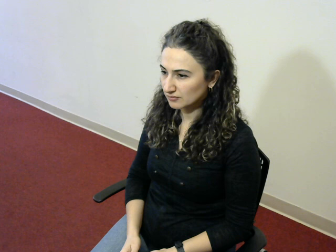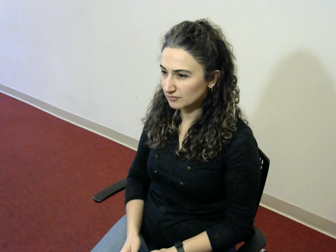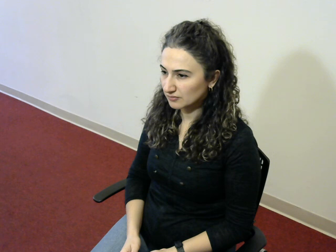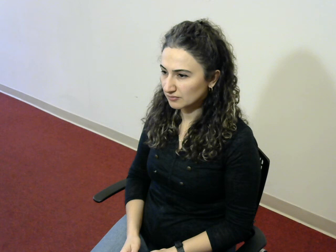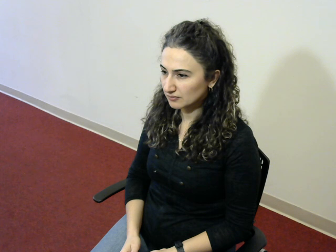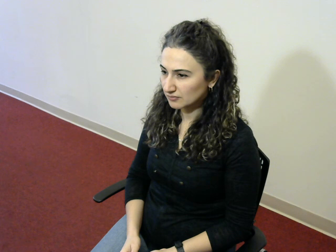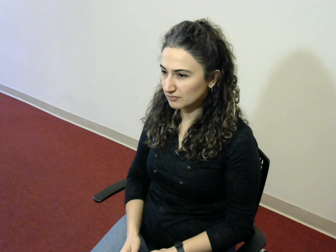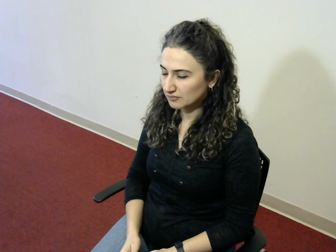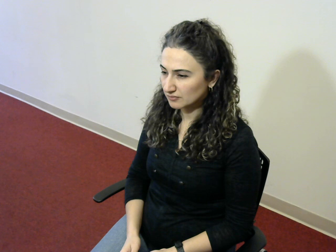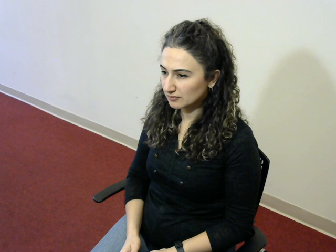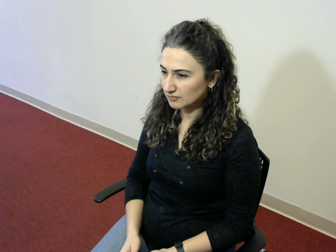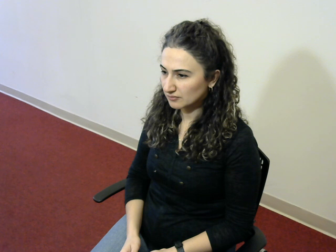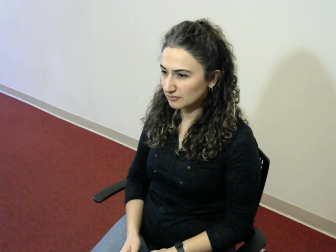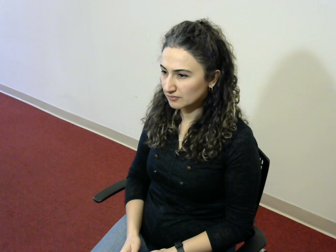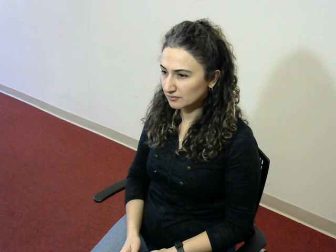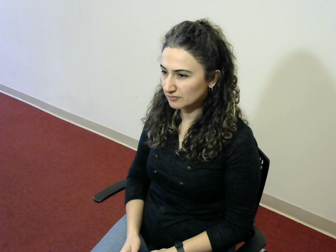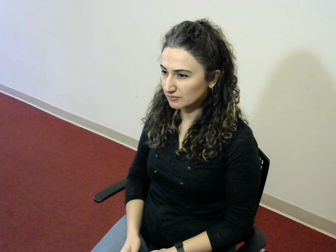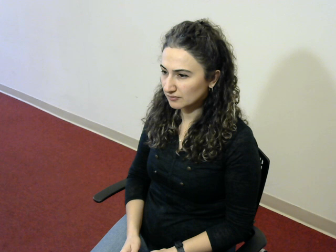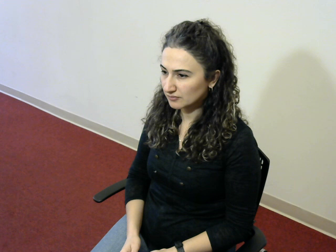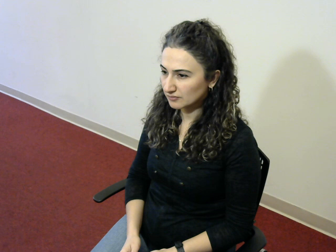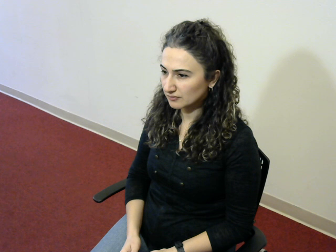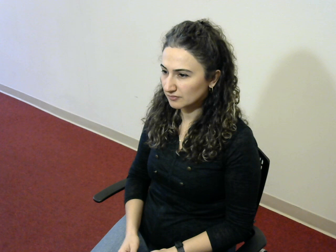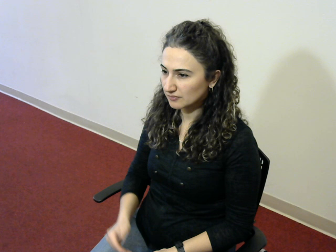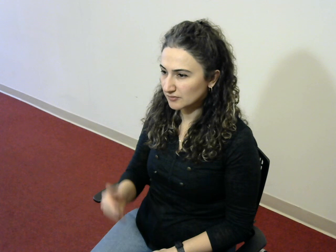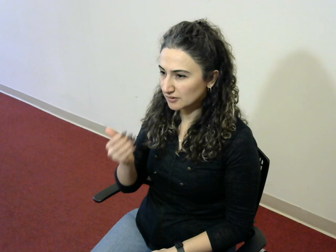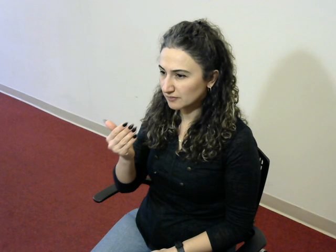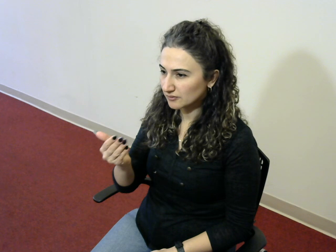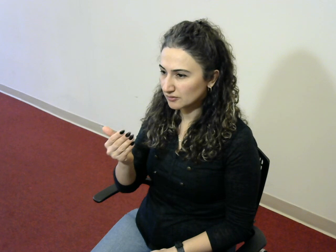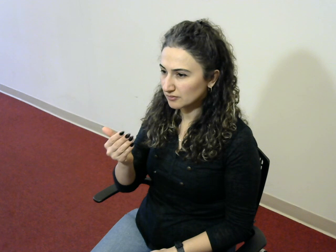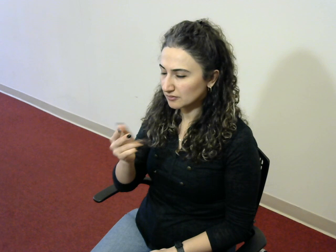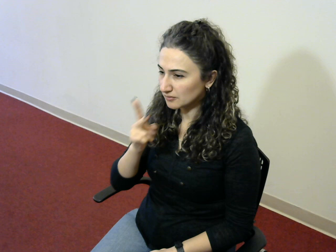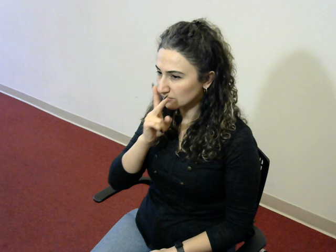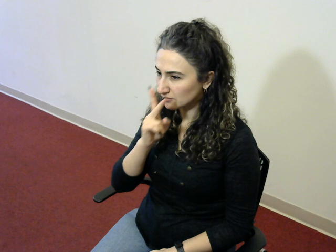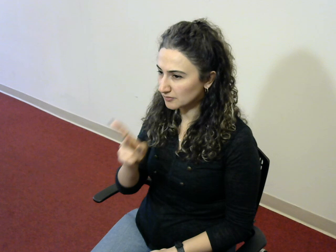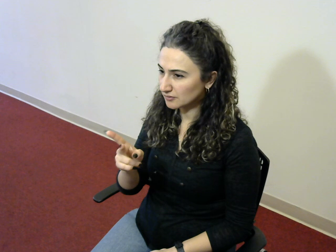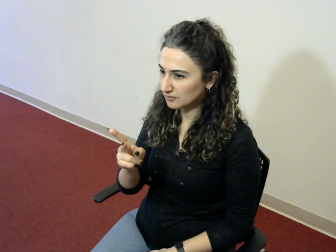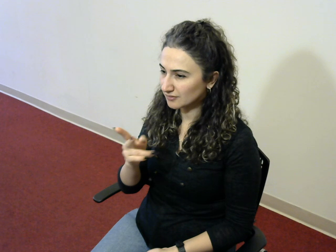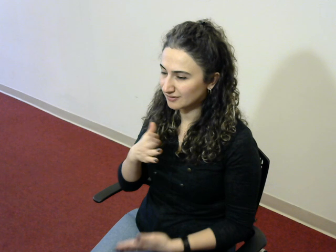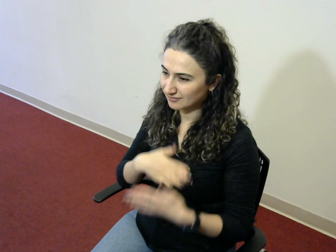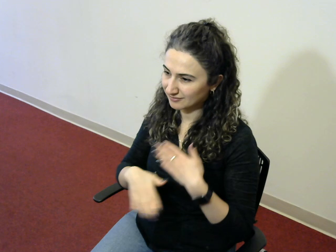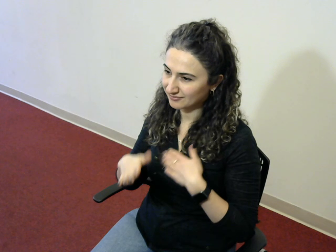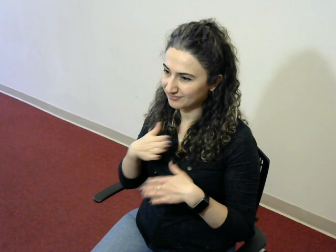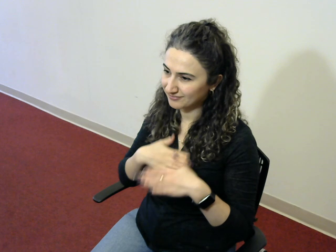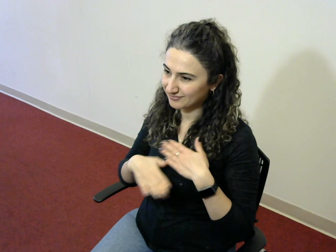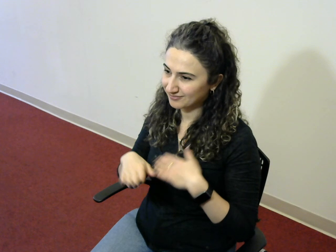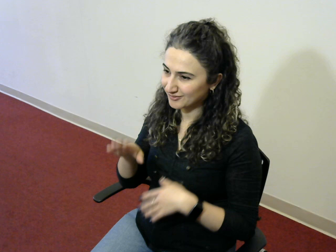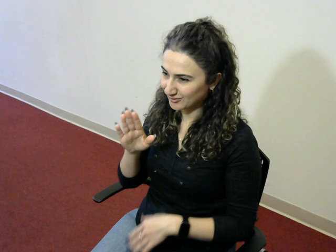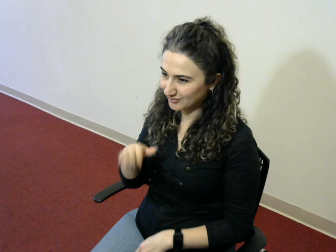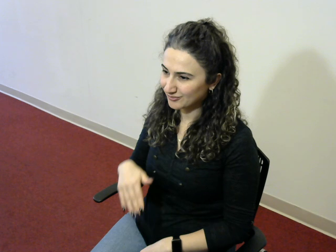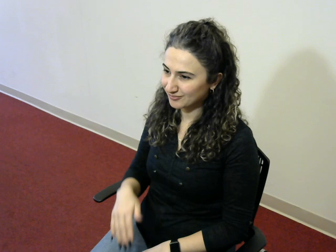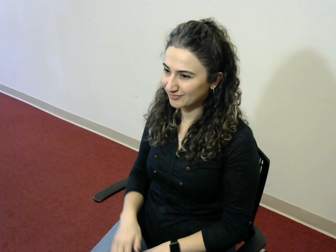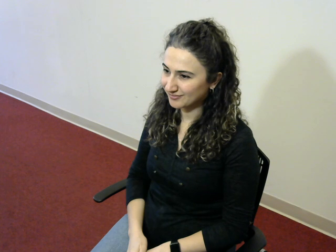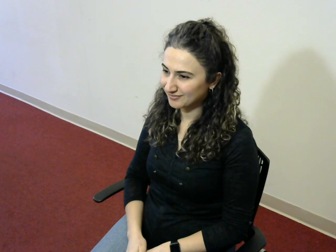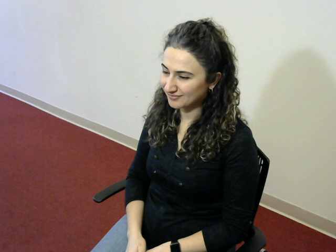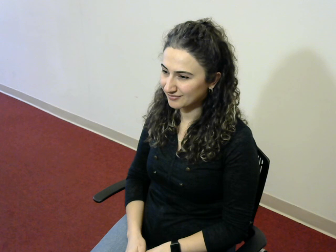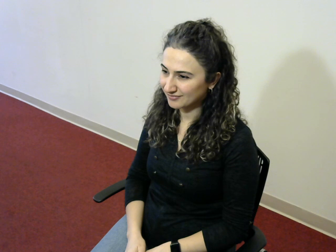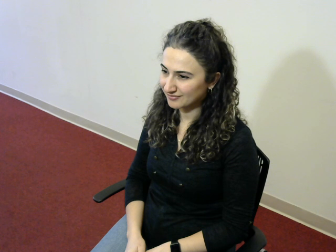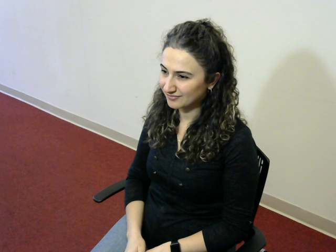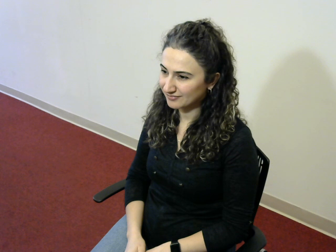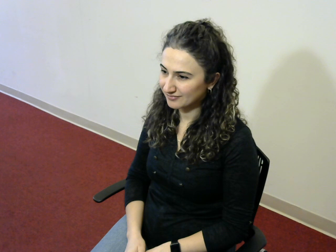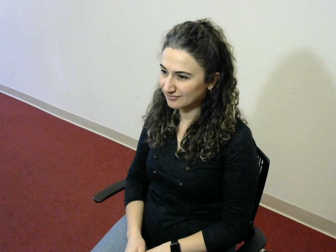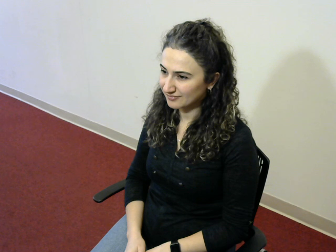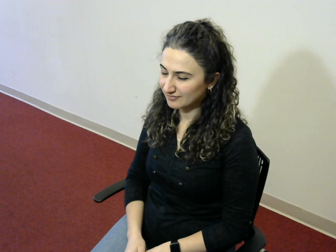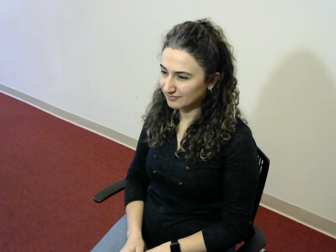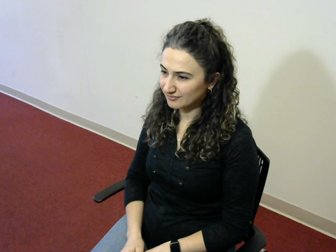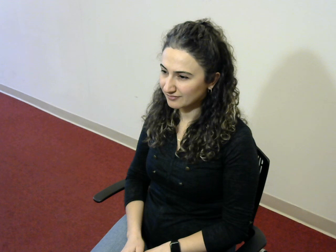Sizi görməyimə şad oldum